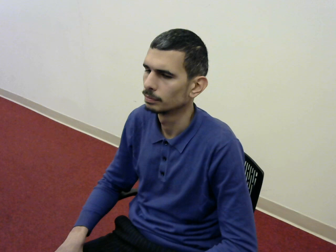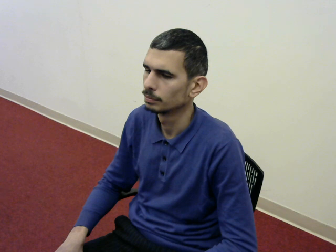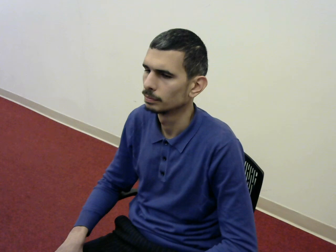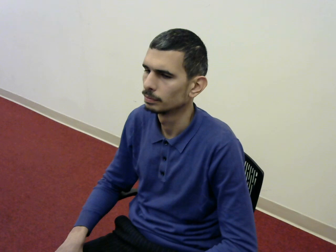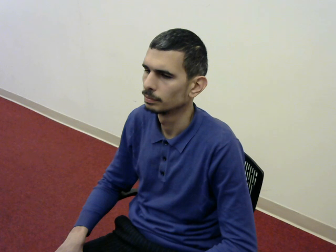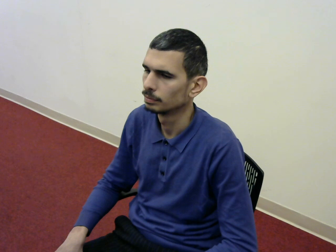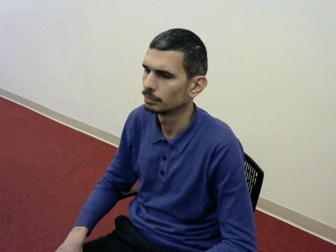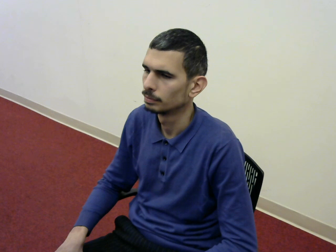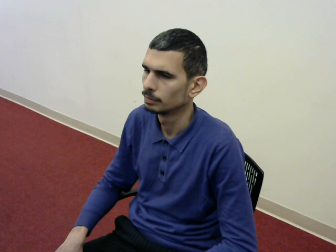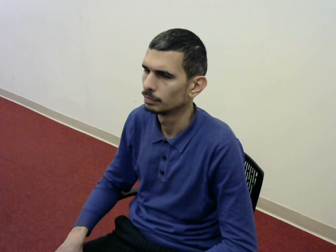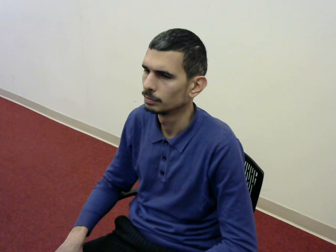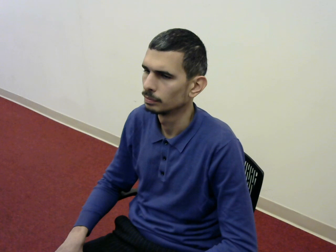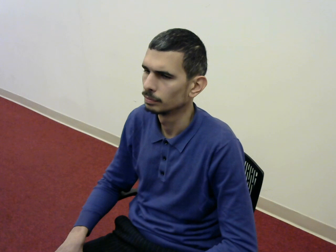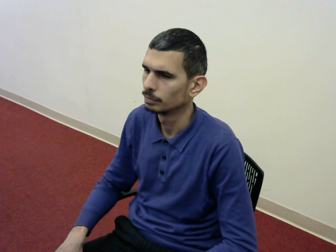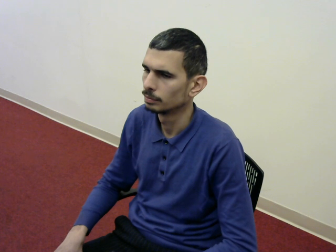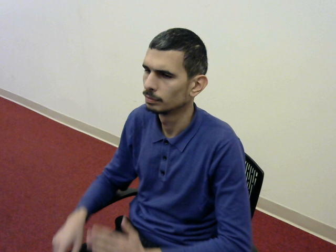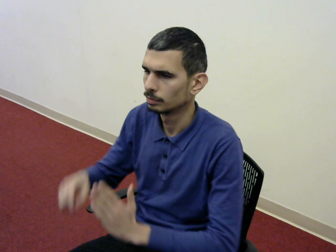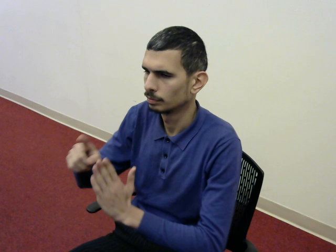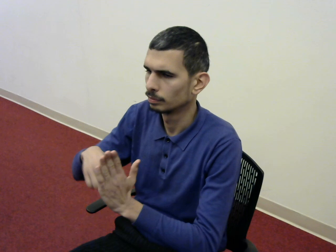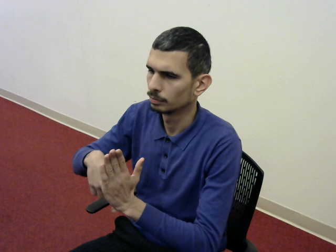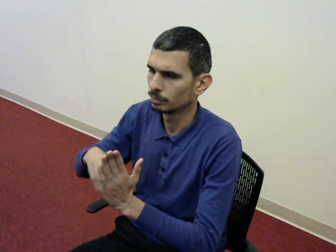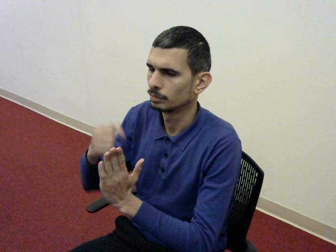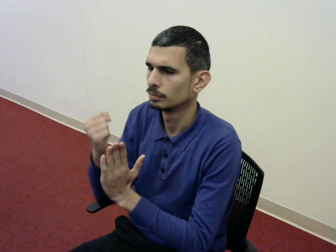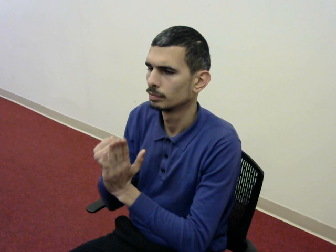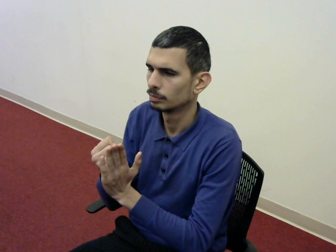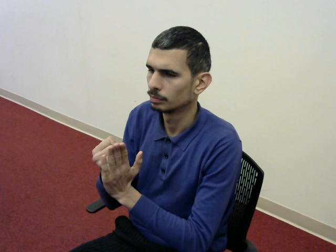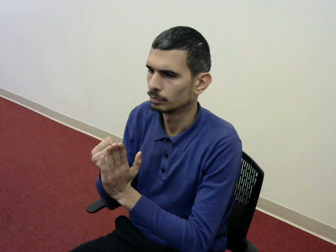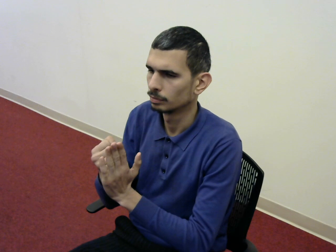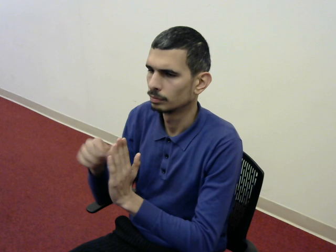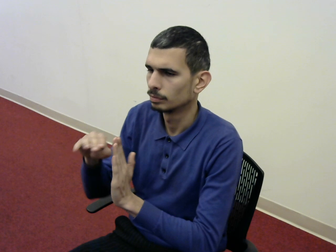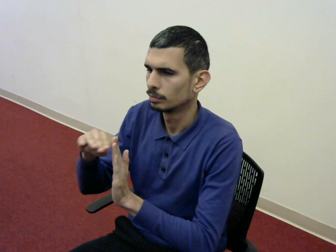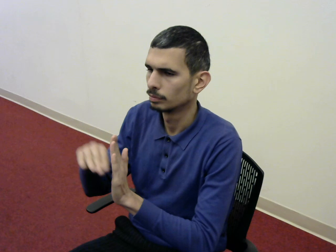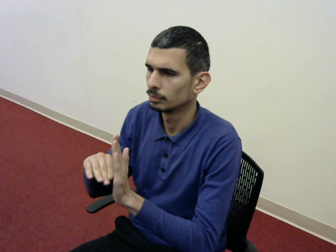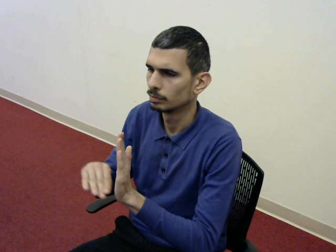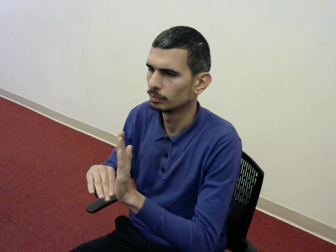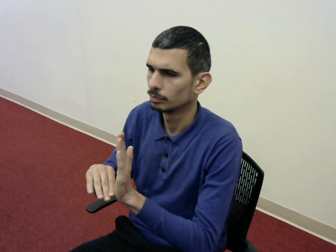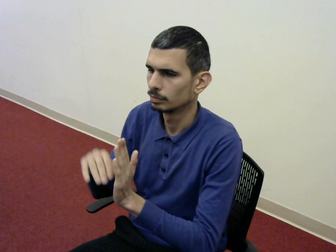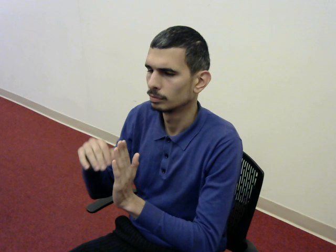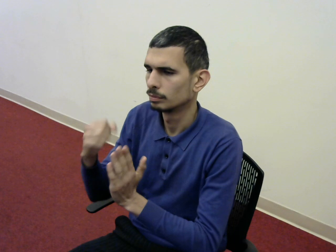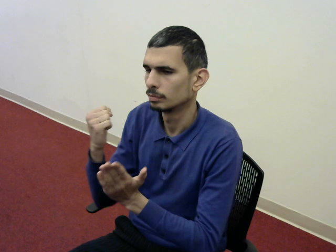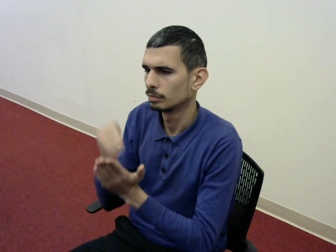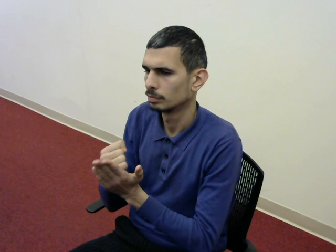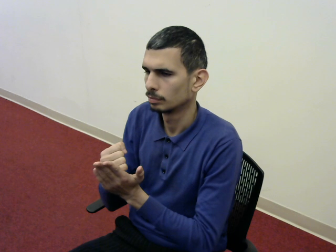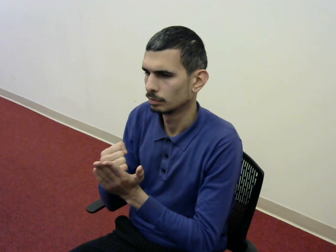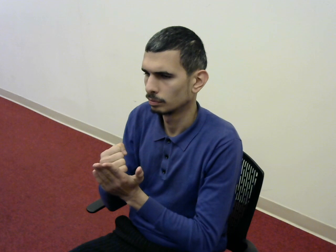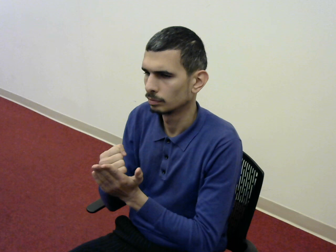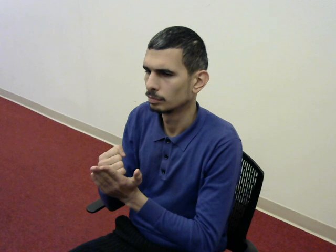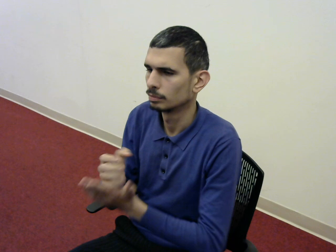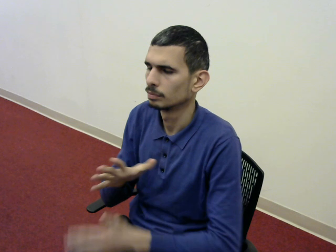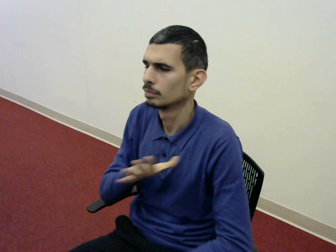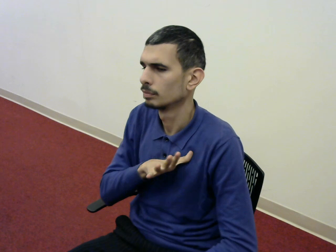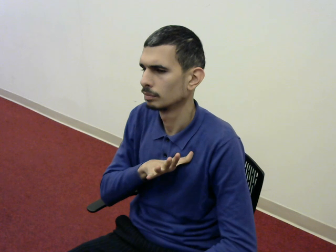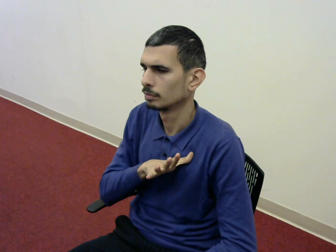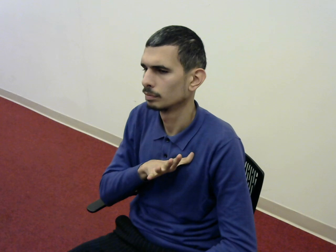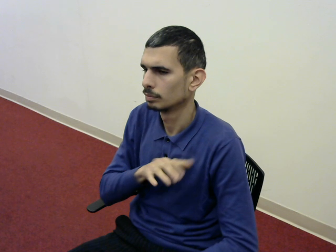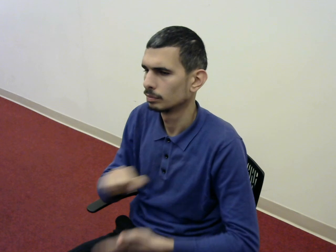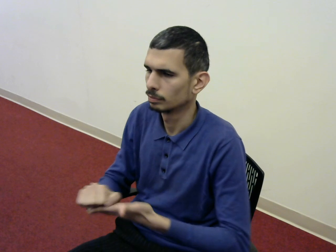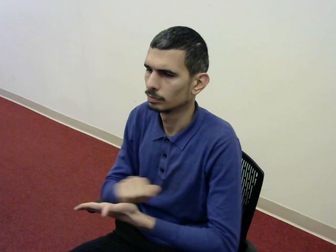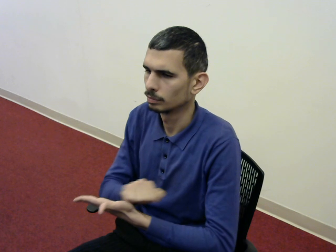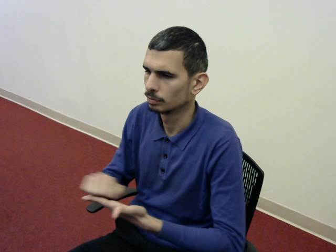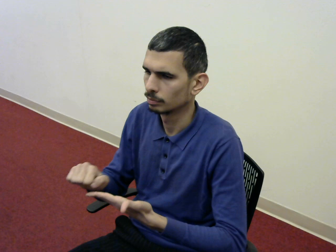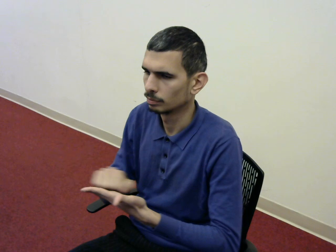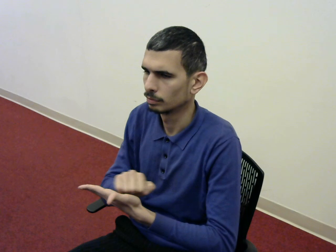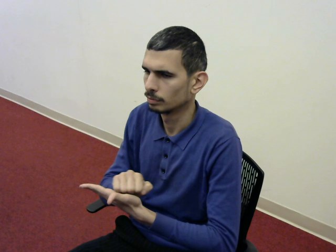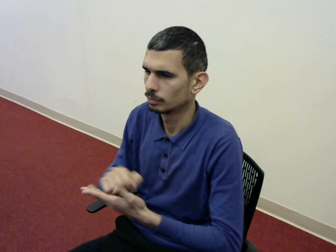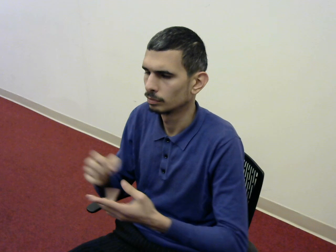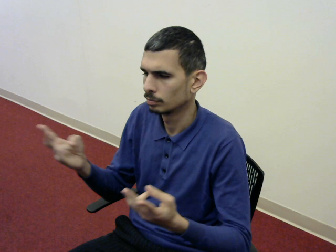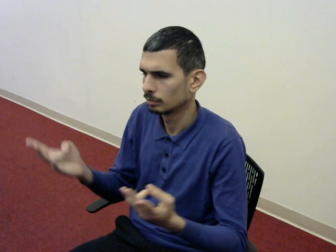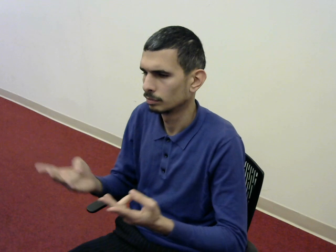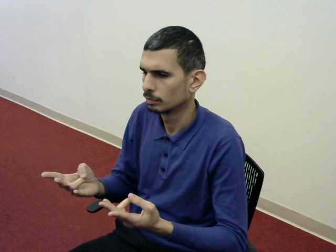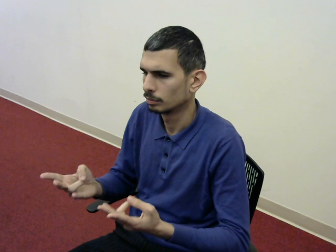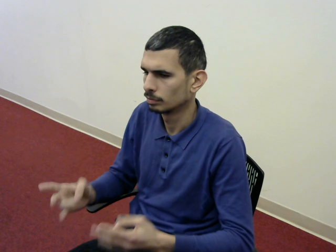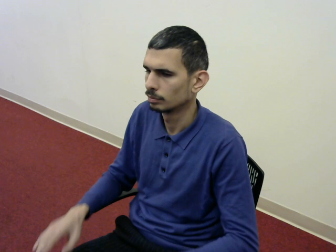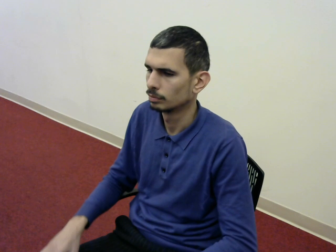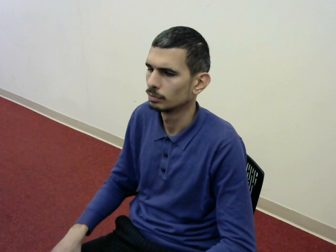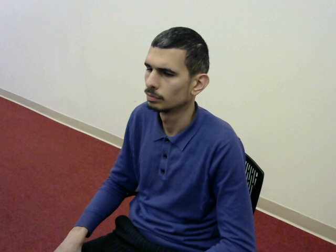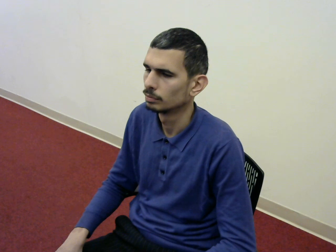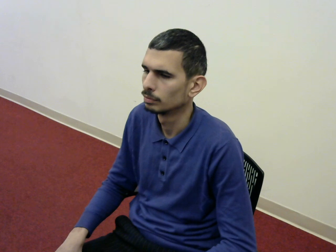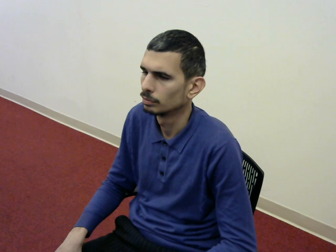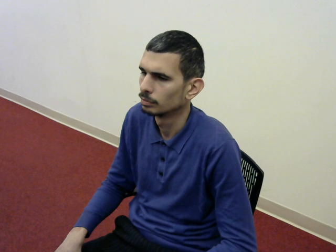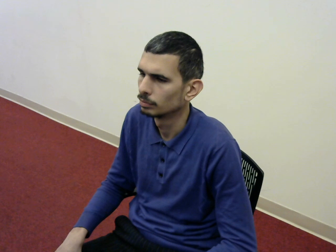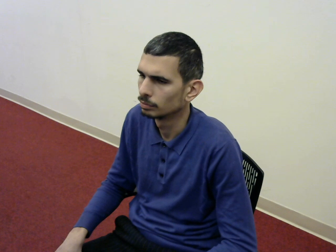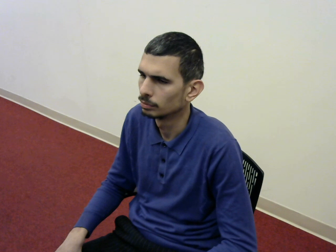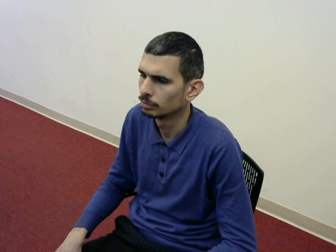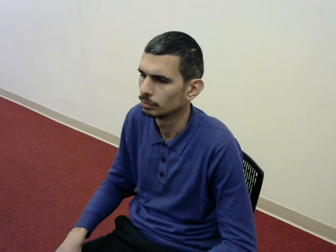Notarial qaydada təsdiq olunmuş sənədlər lazımdır